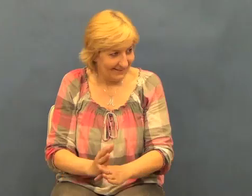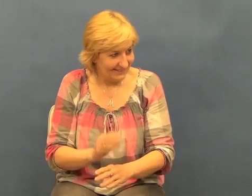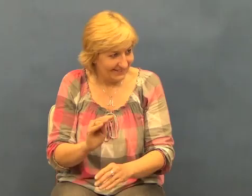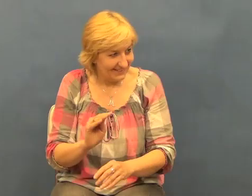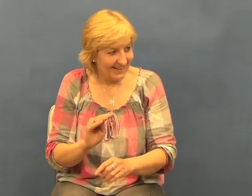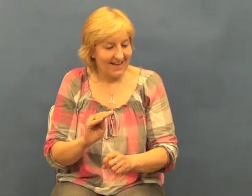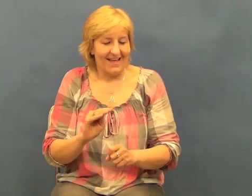Powiedzieć jej?